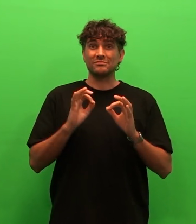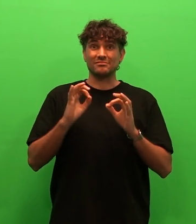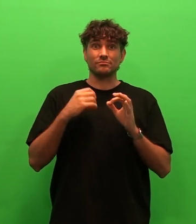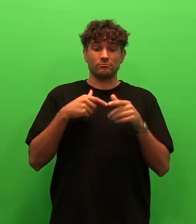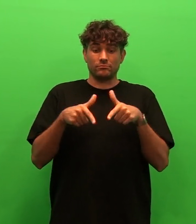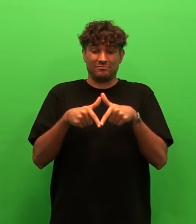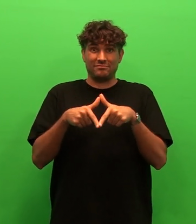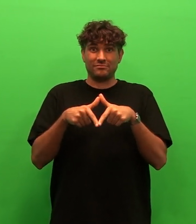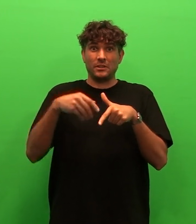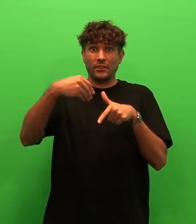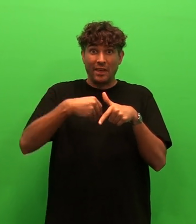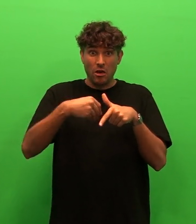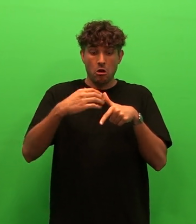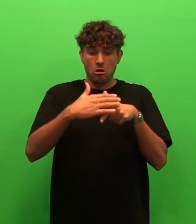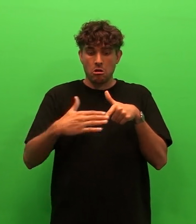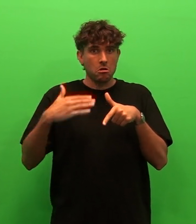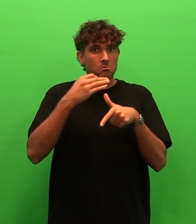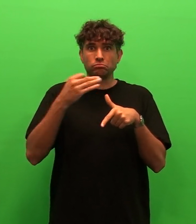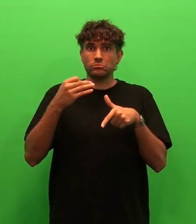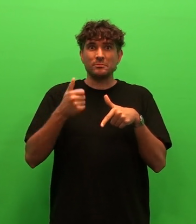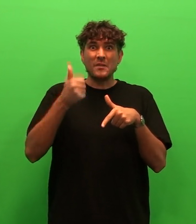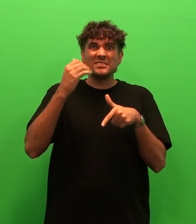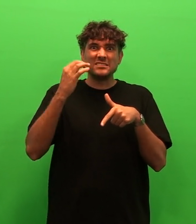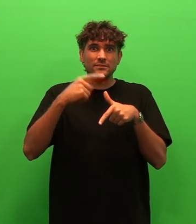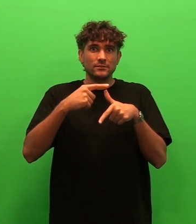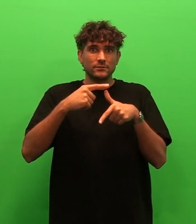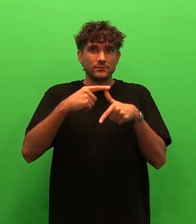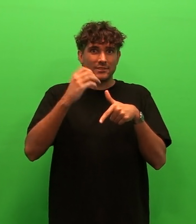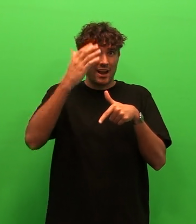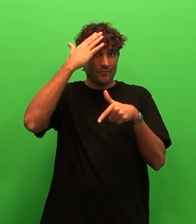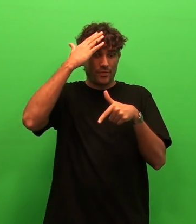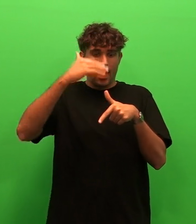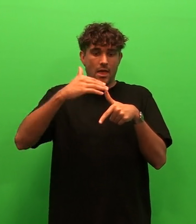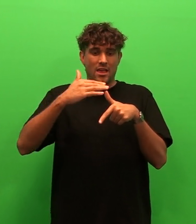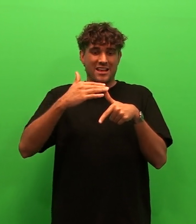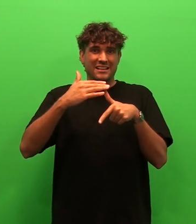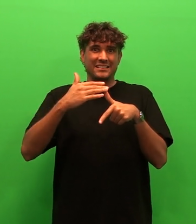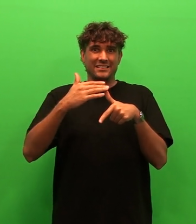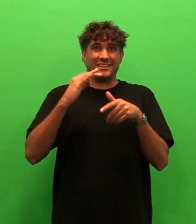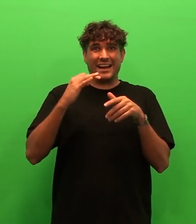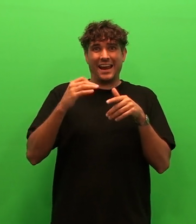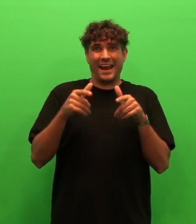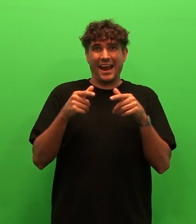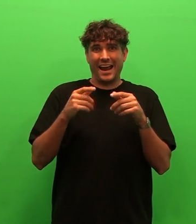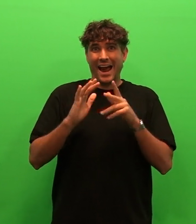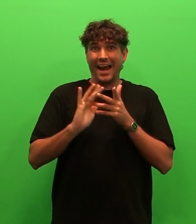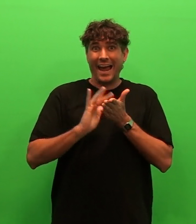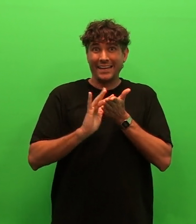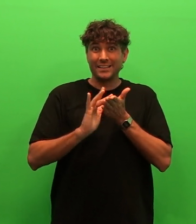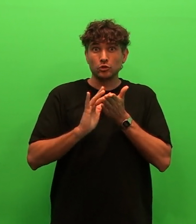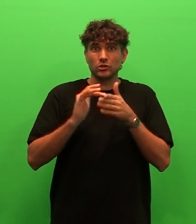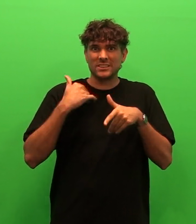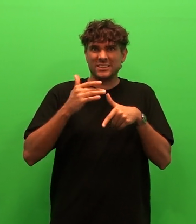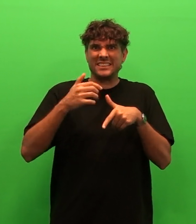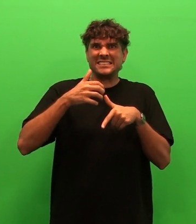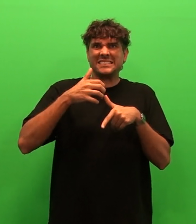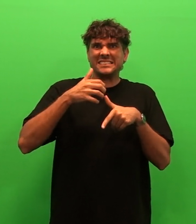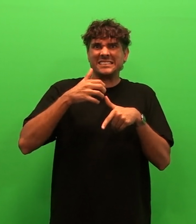L'interior i l'exterior de la vagina estan bé, és més aviat la zona de dalt, la zona del clitoris concretament és el que em pica.